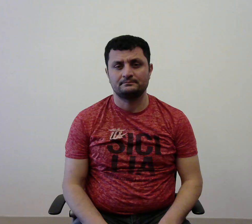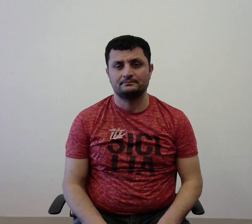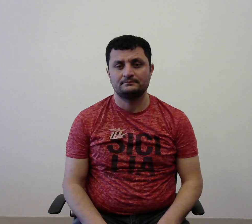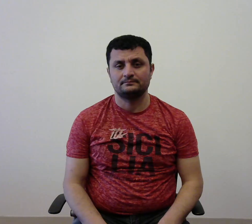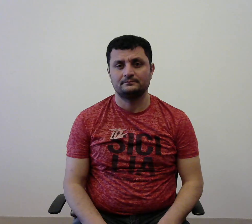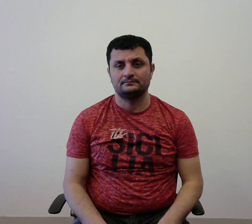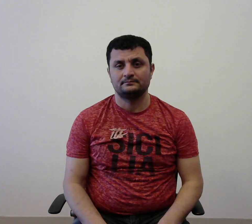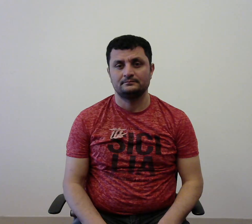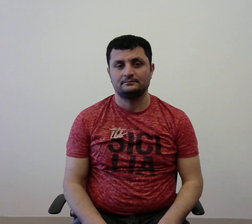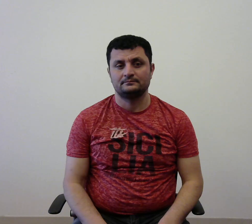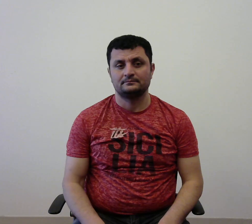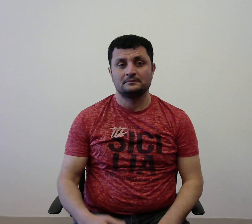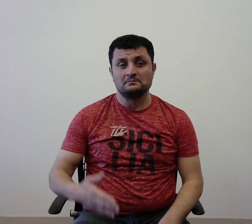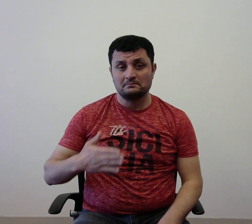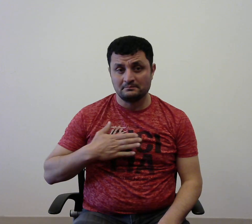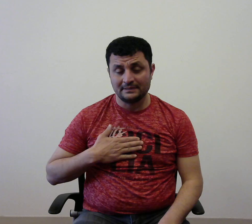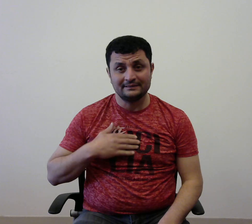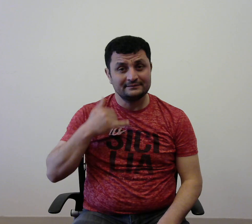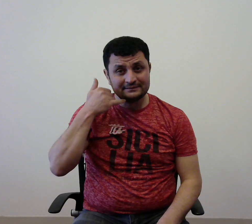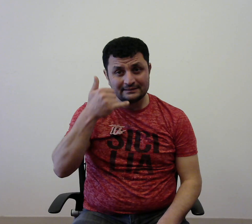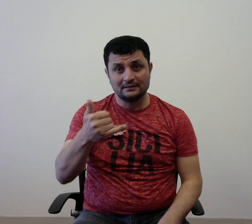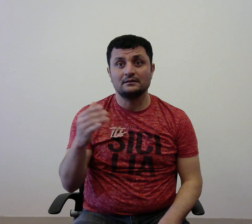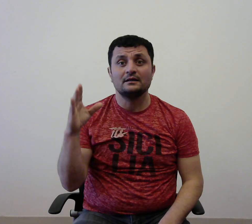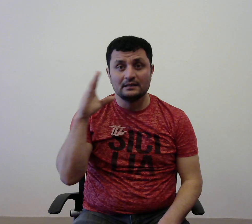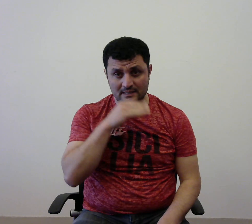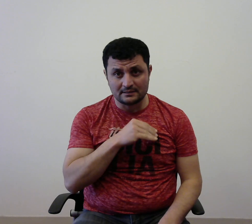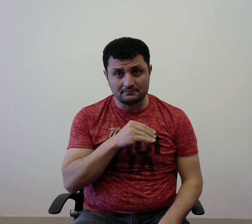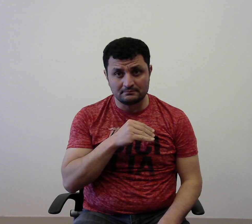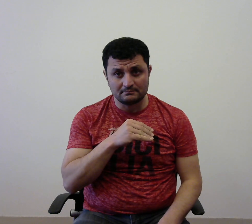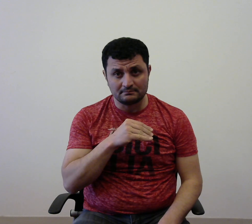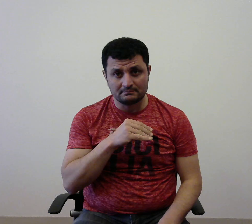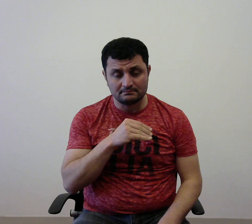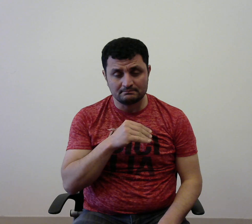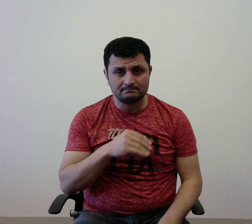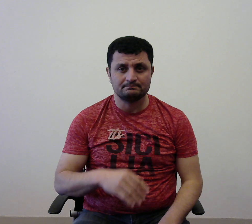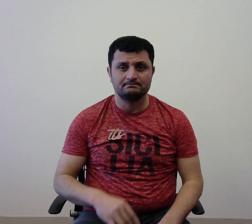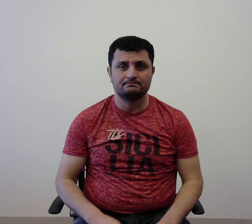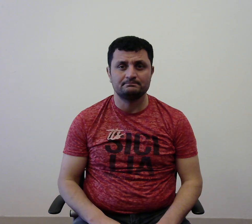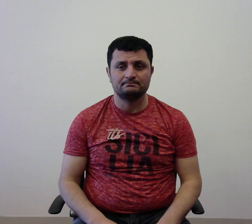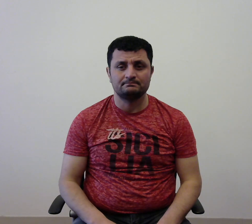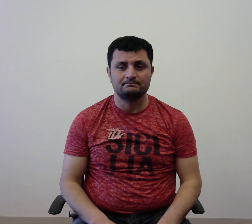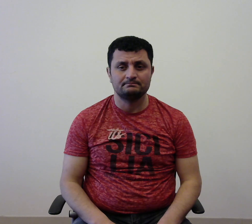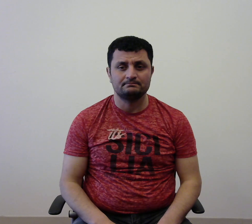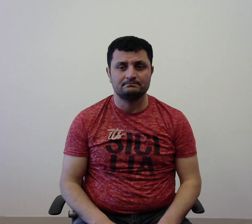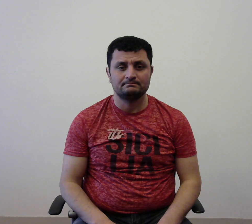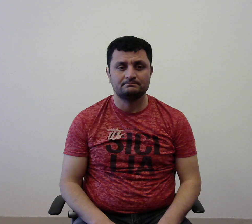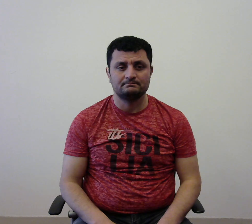Mən zəng edə bilərəmmi?